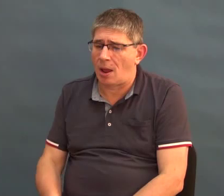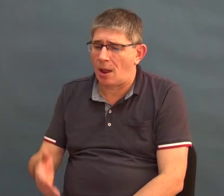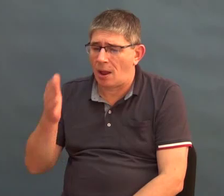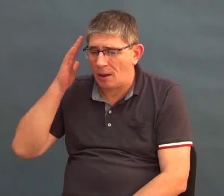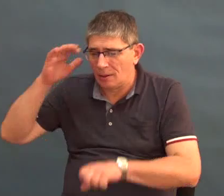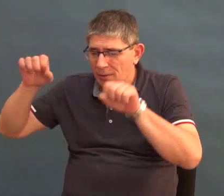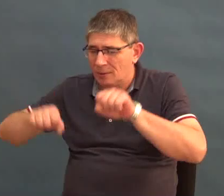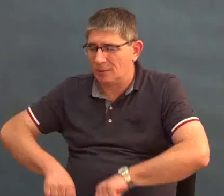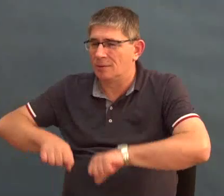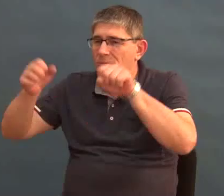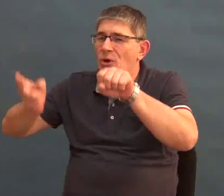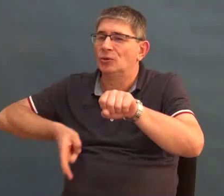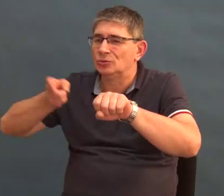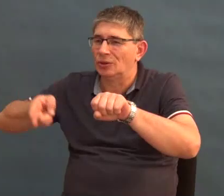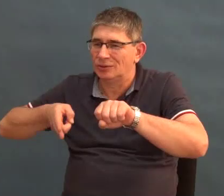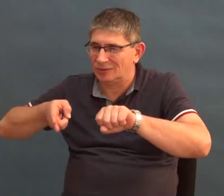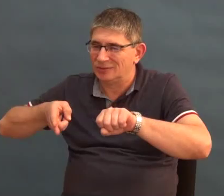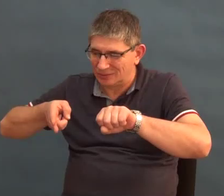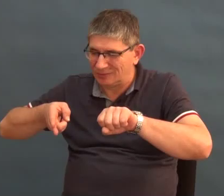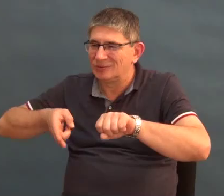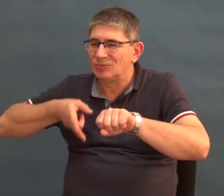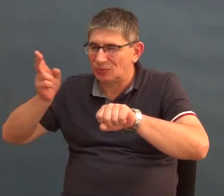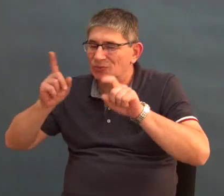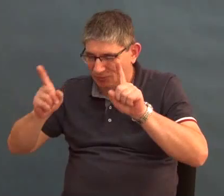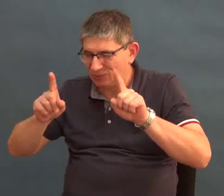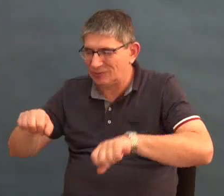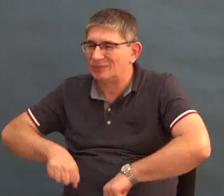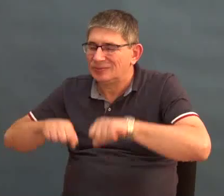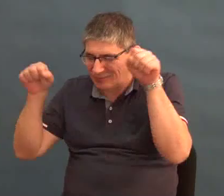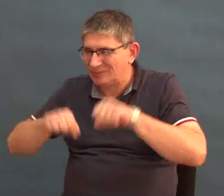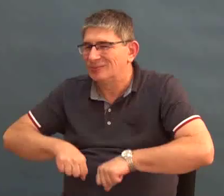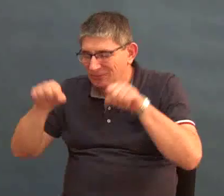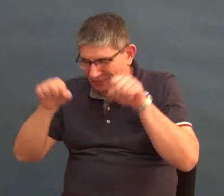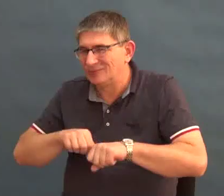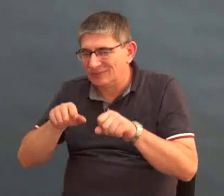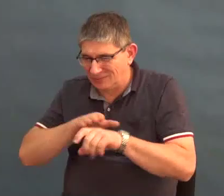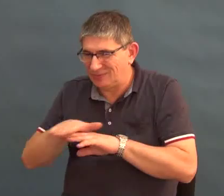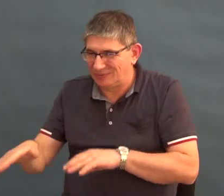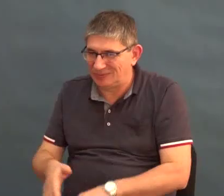Wiem, drezyna, podobna do pociągu, trzeba uważać, bo nadjeżdża.